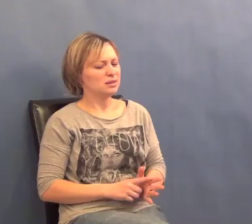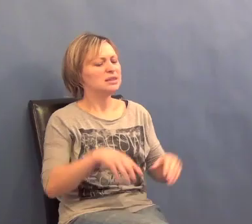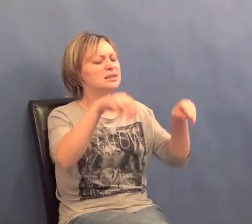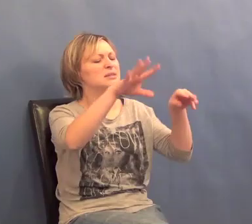W sklepie.